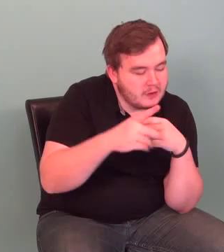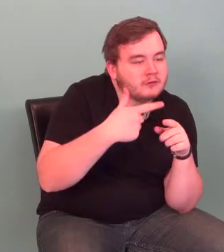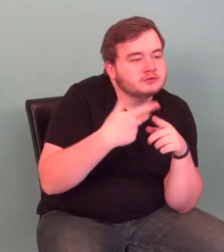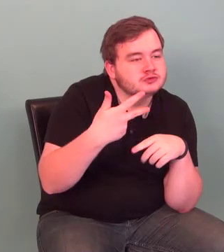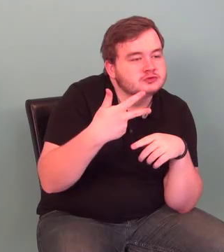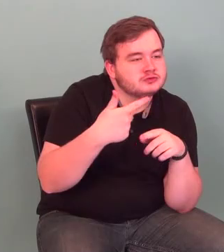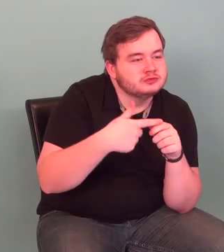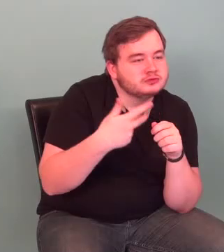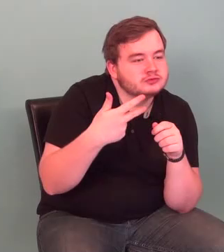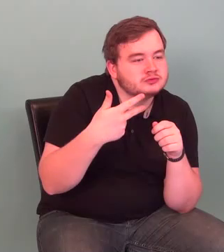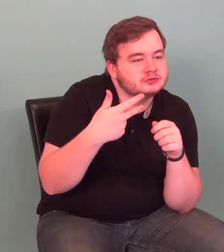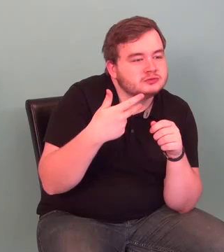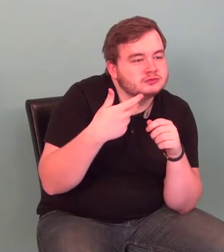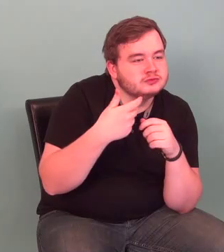Dwudziestego trzeciego.